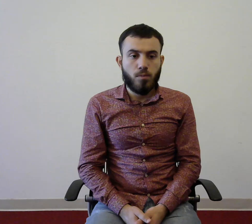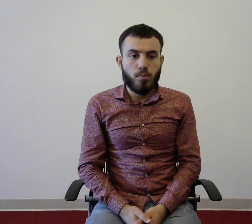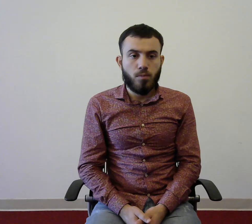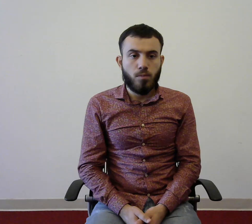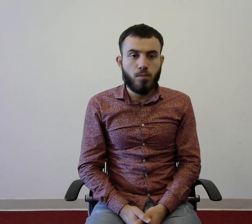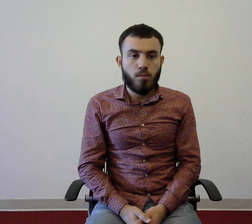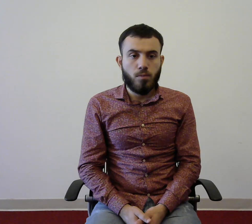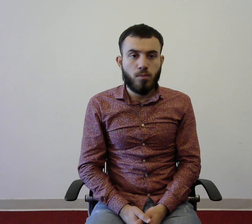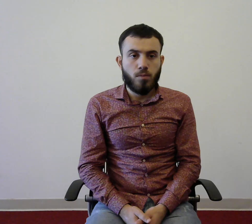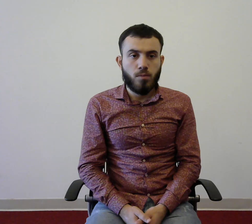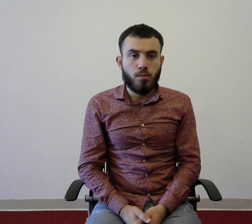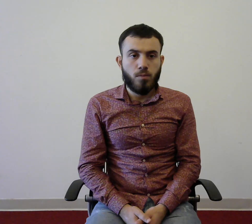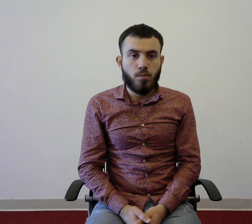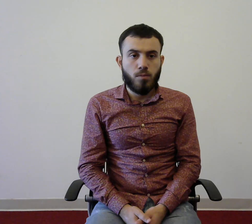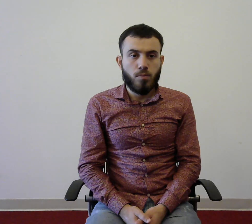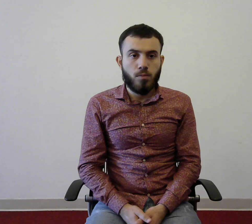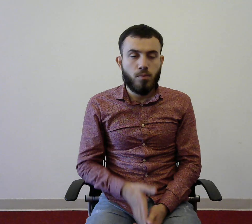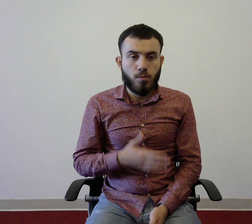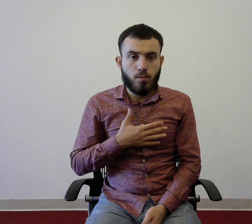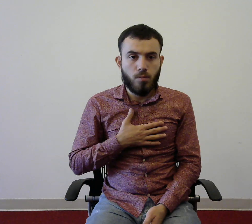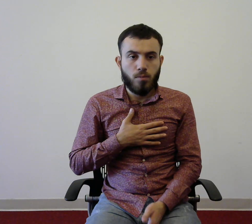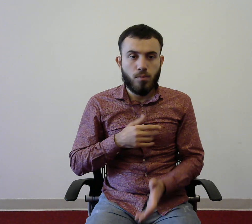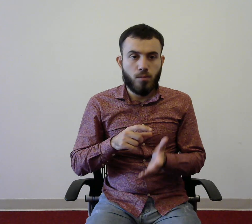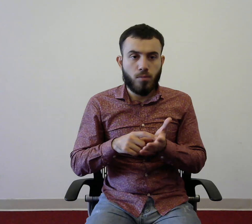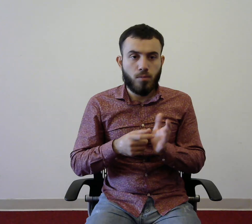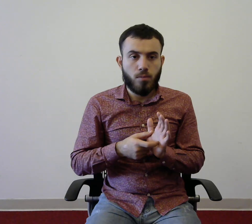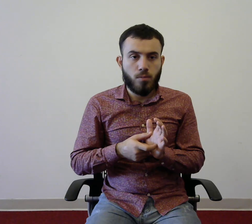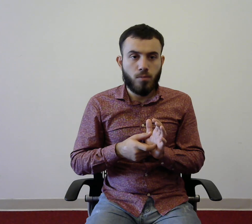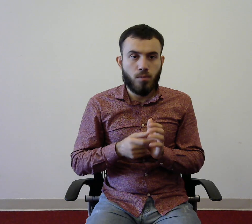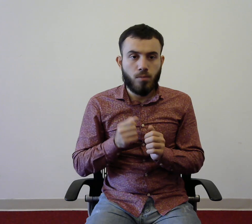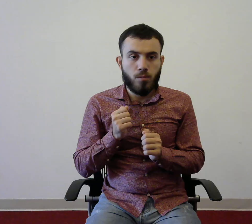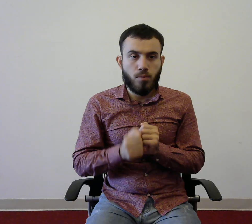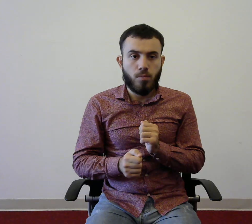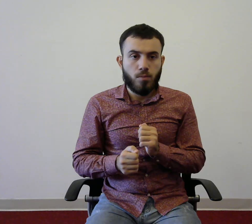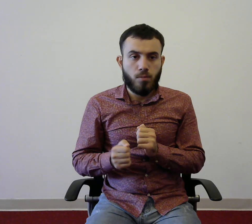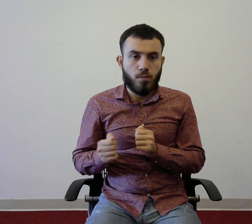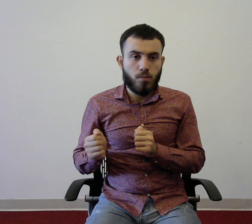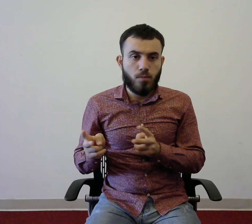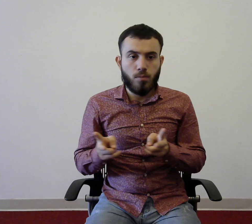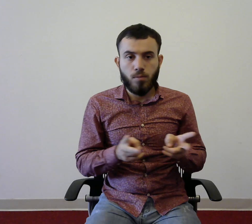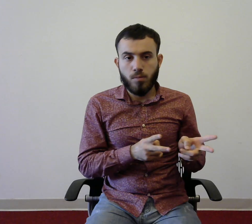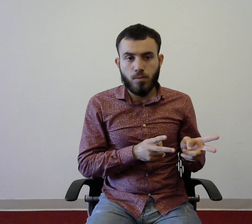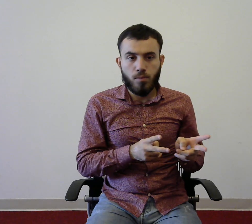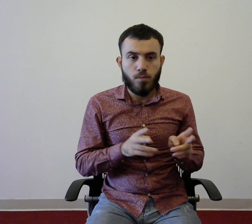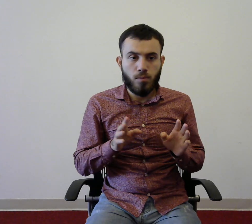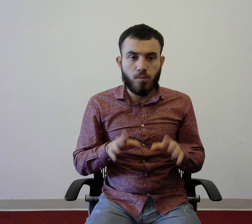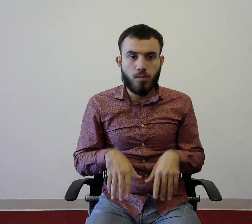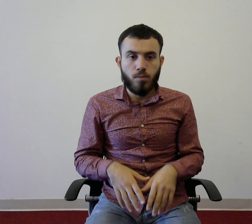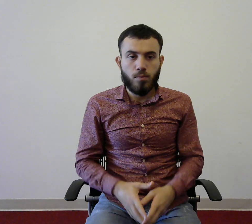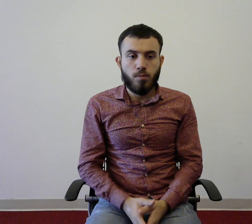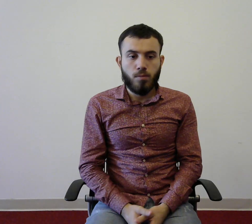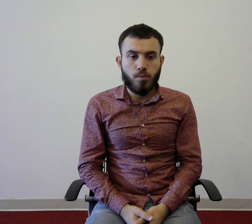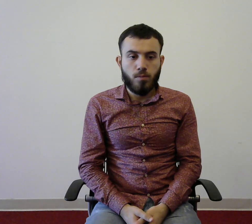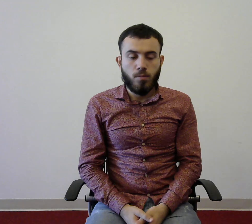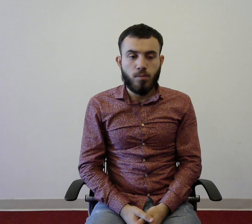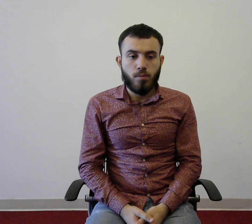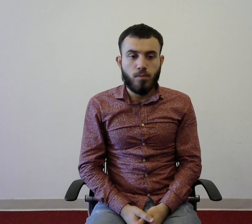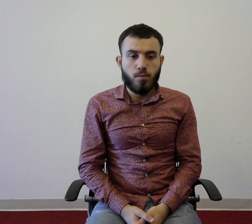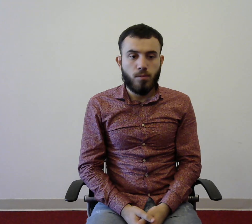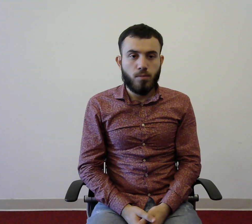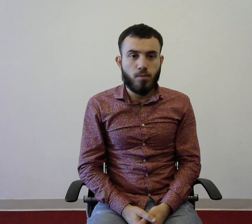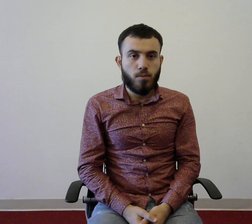Mənim otağım həmişə səliqəli olur